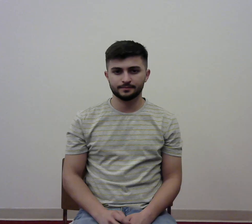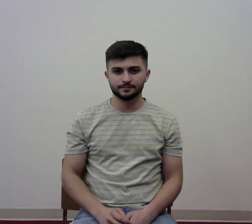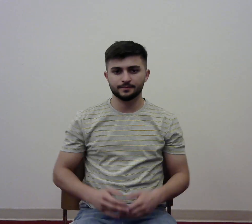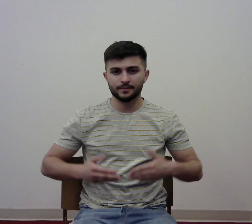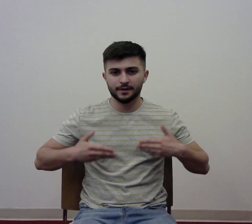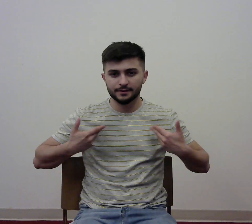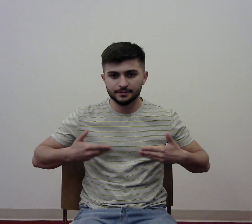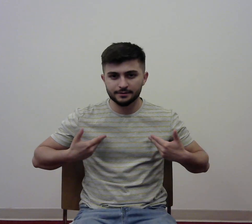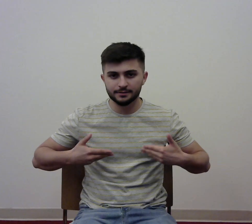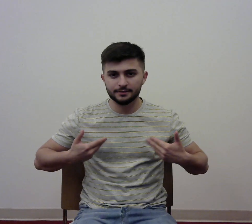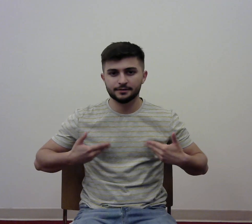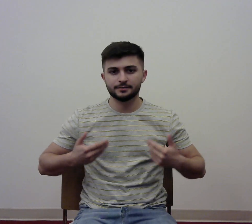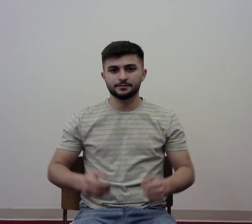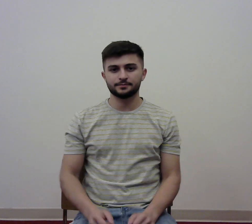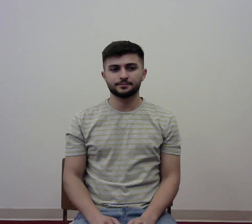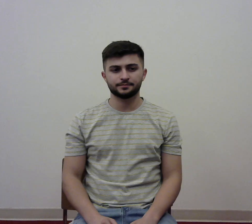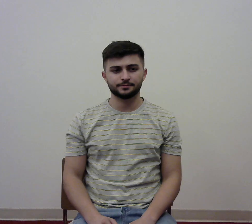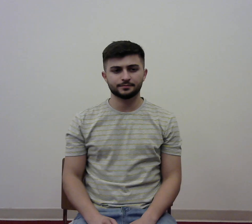Salam